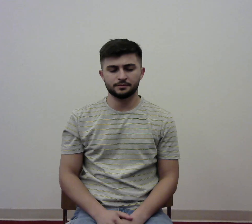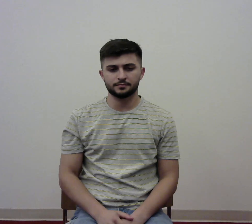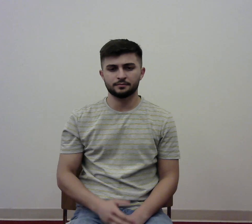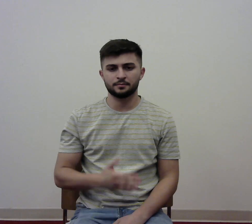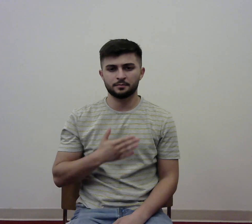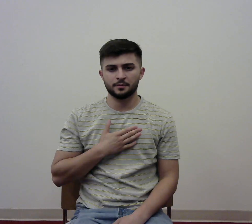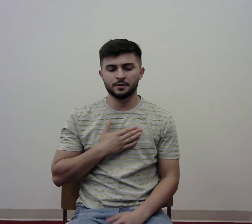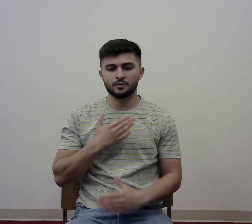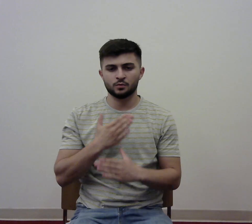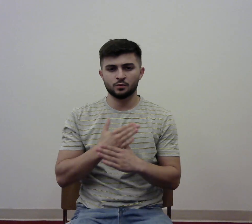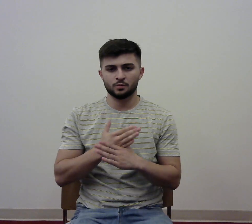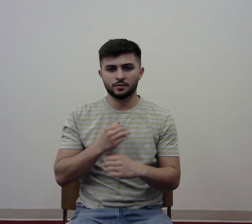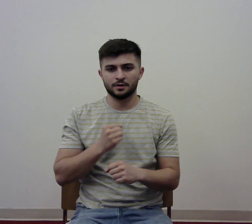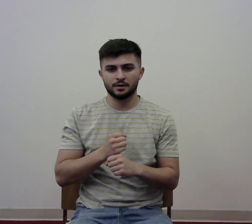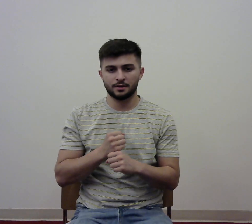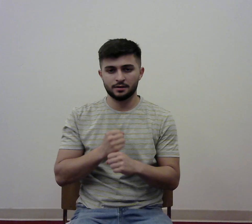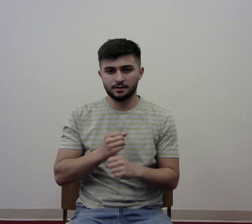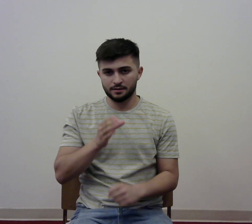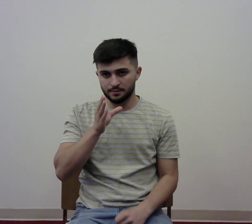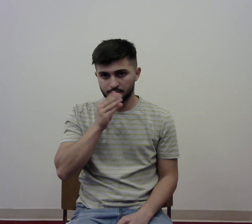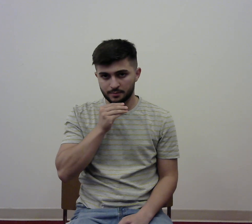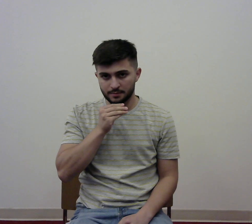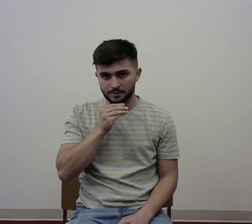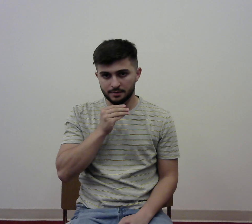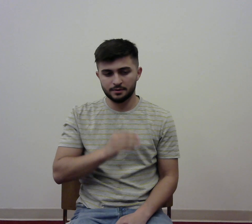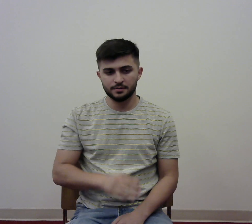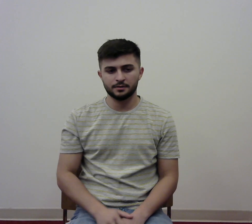Mənə kömək edə bilərsinizmi?